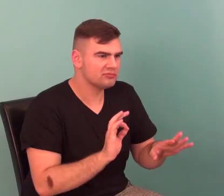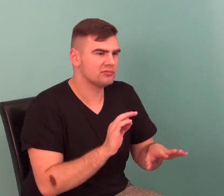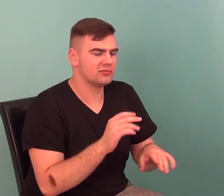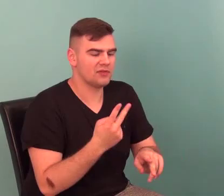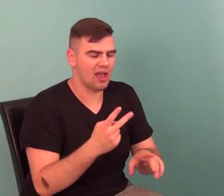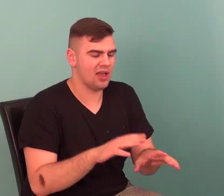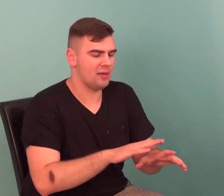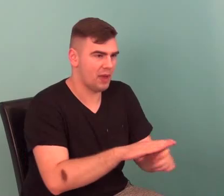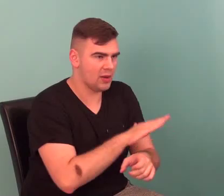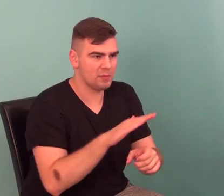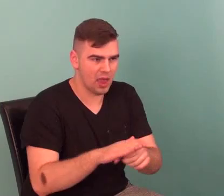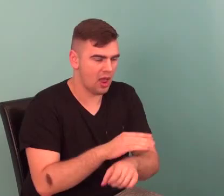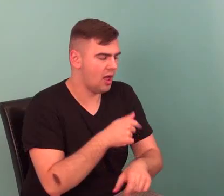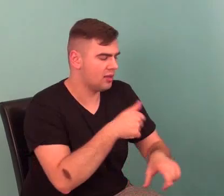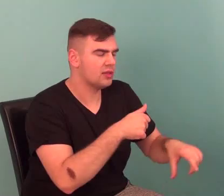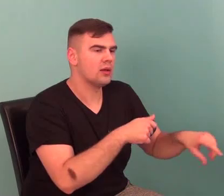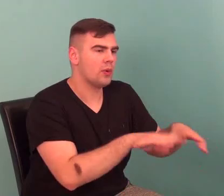Dwa pojemniki są pełne, a jeden pusty.